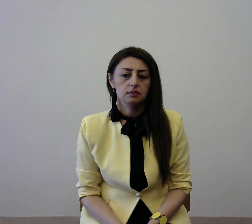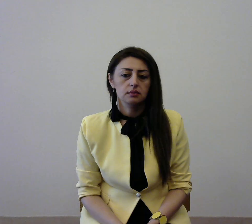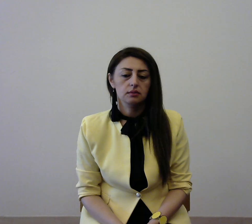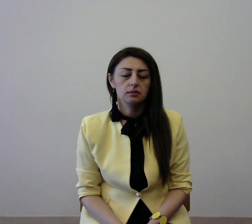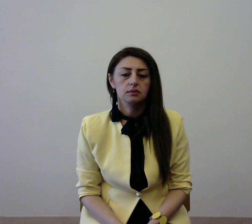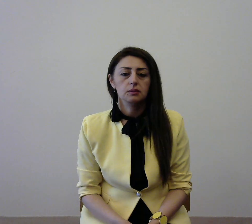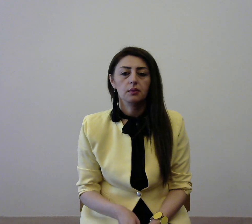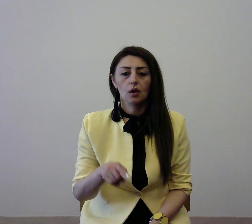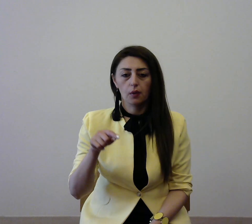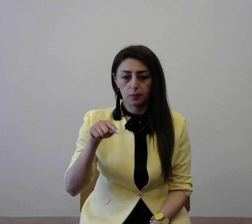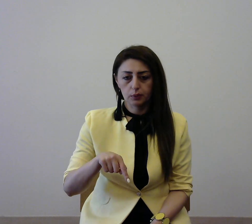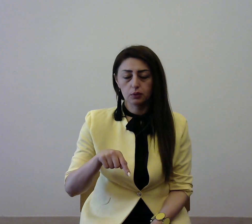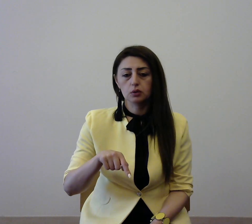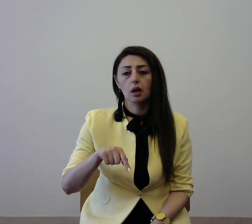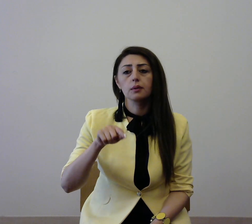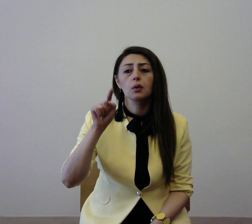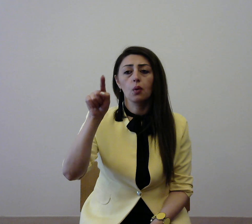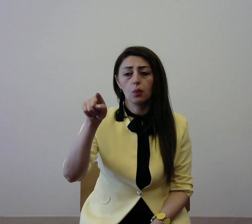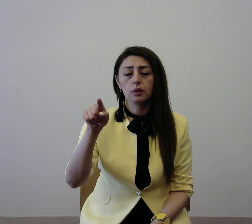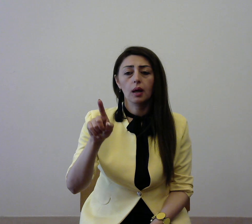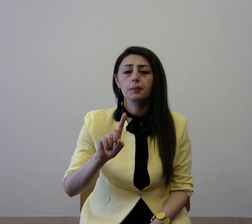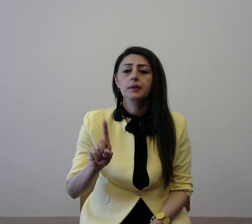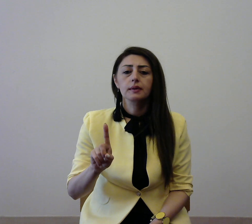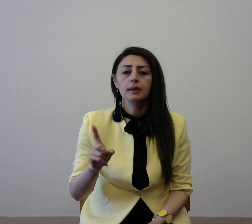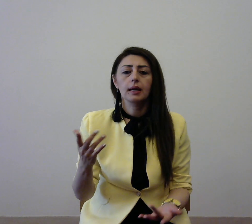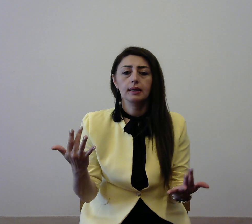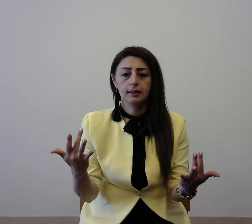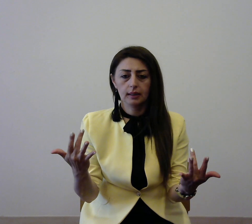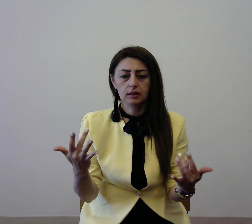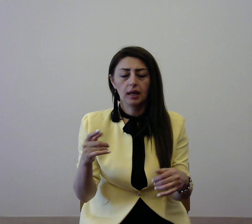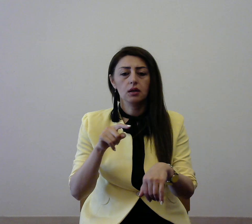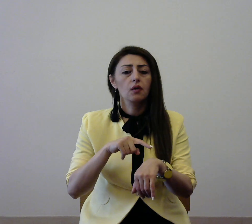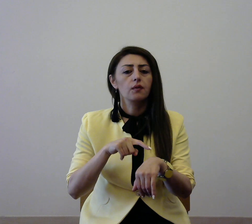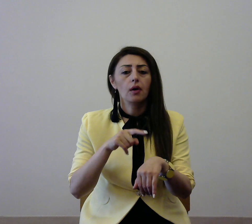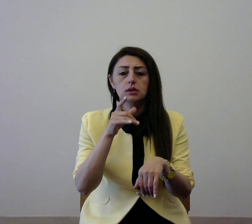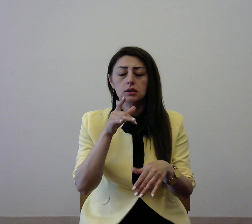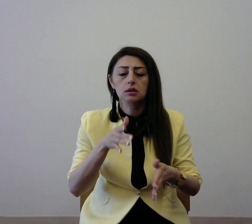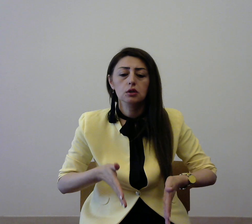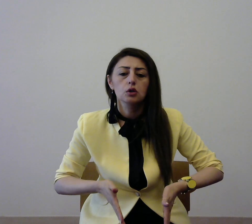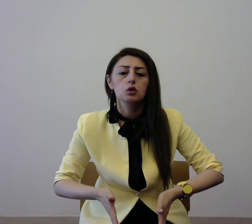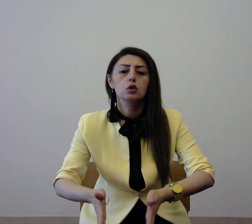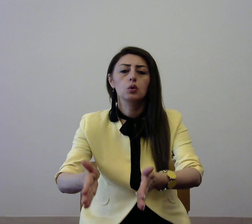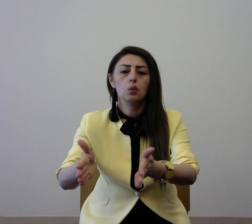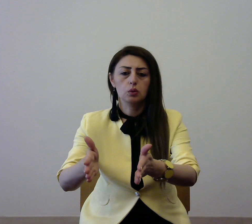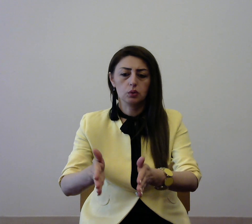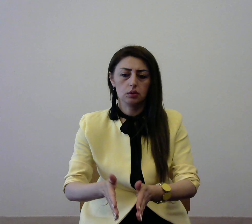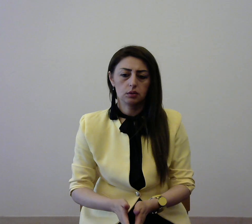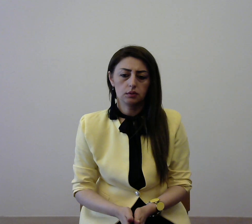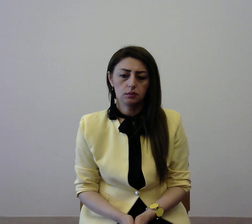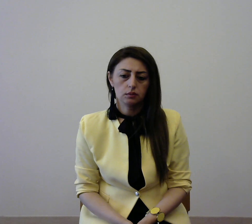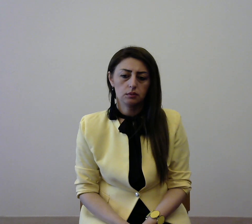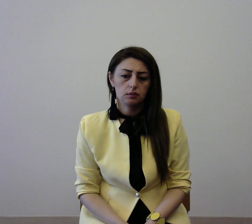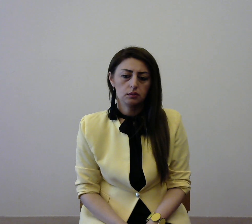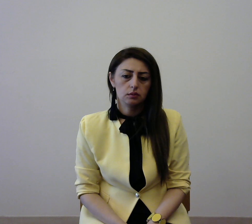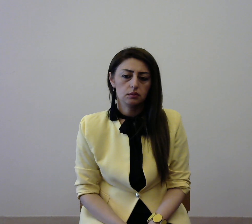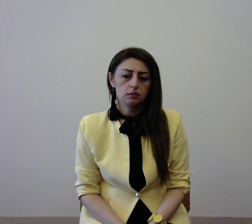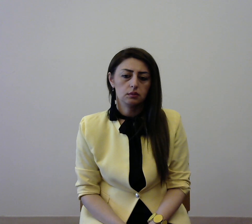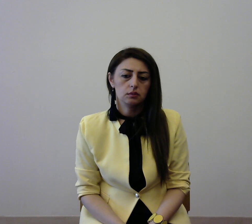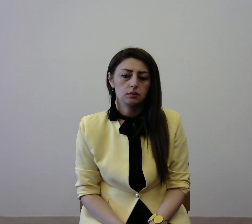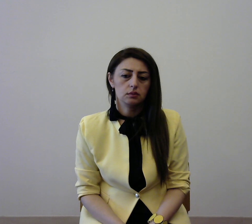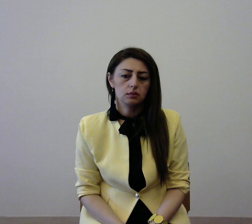Burdan oraya nə qədər vaxt yoldur?